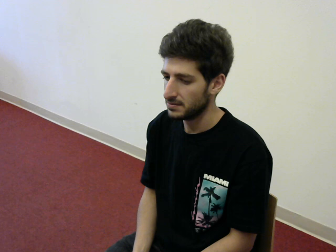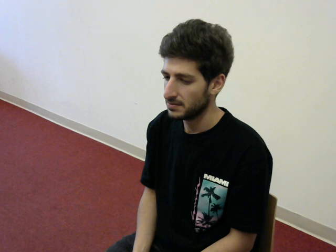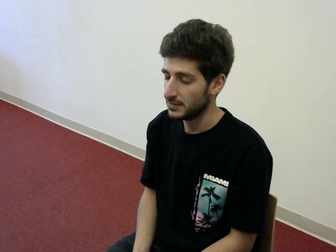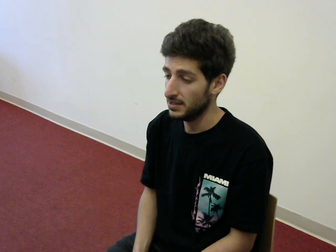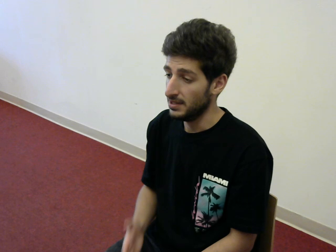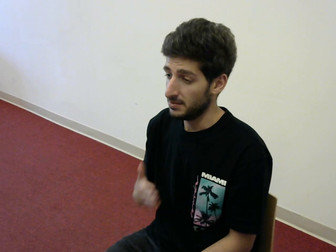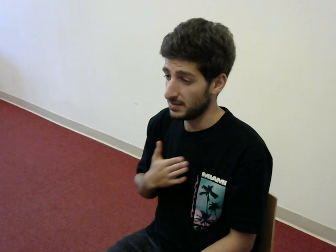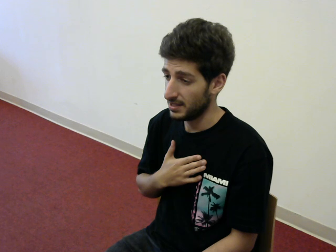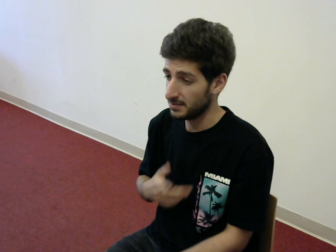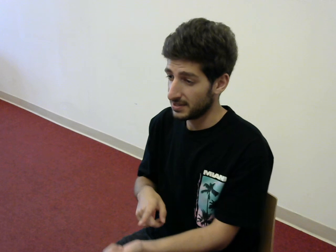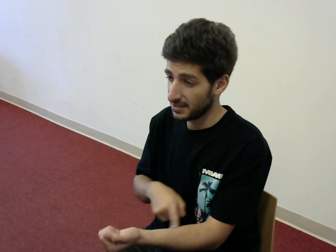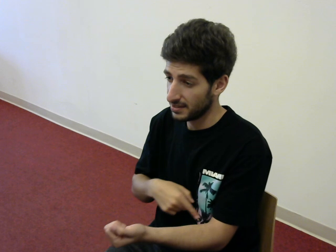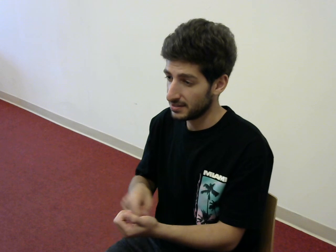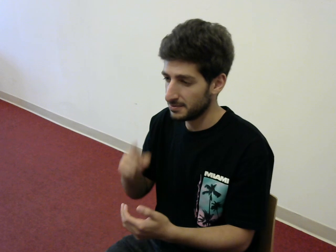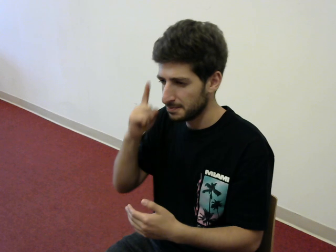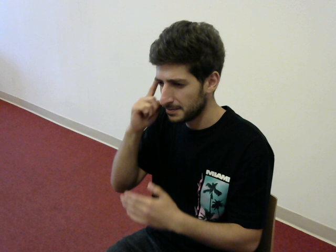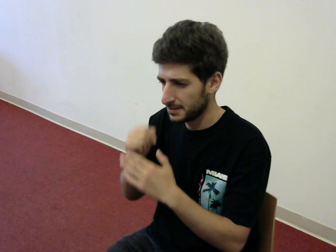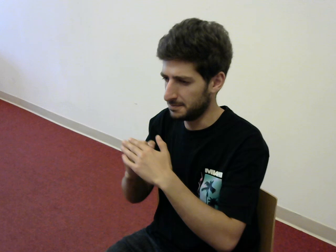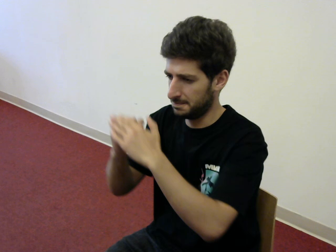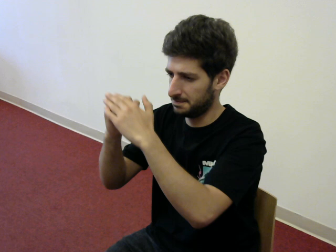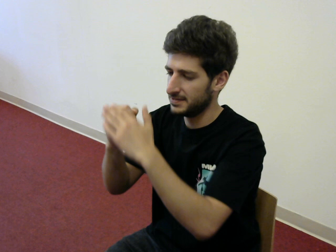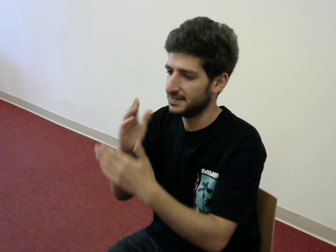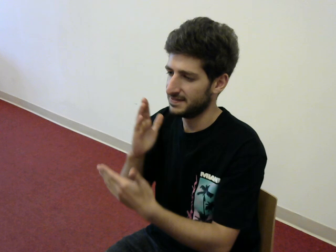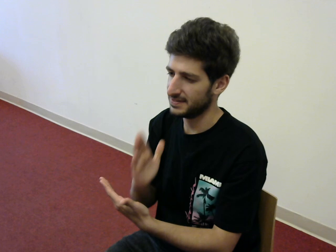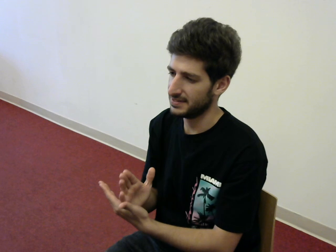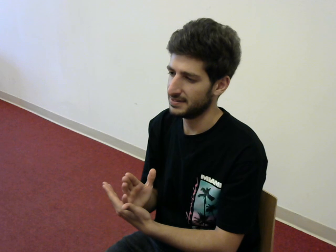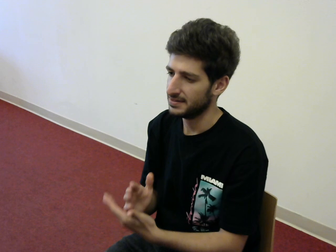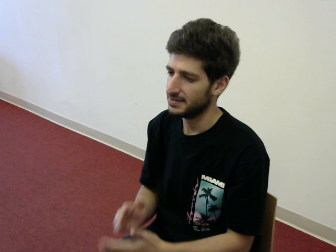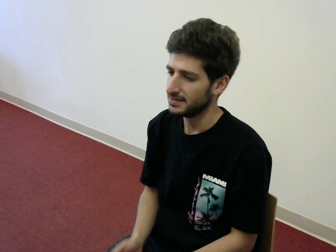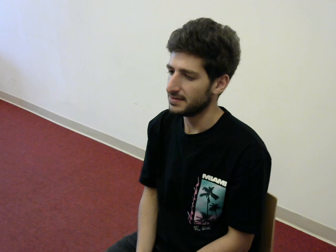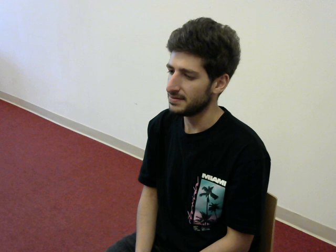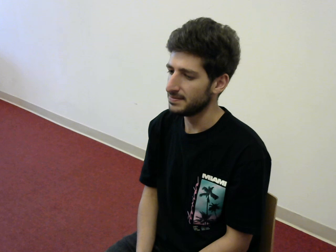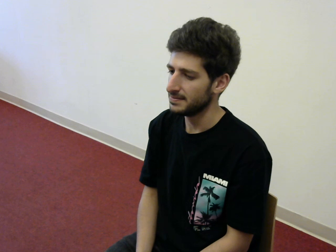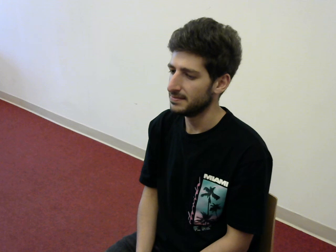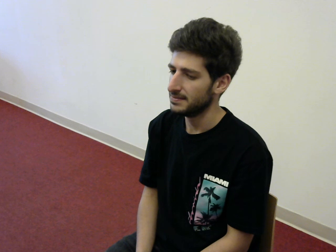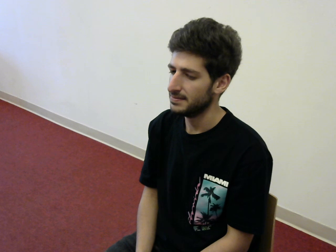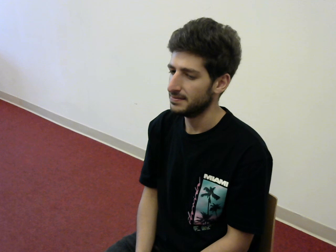Mənim qan təzyiqim var